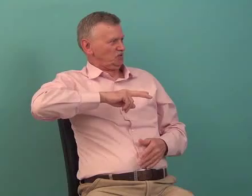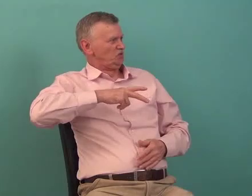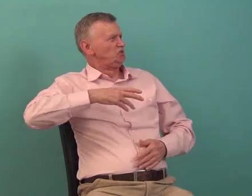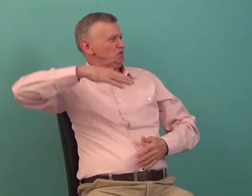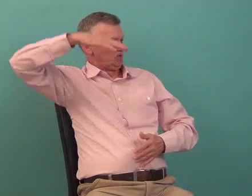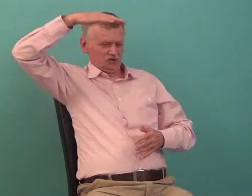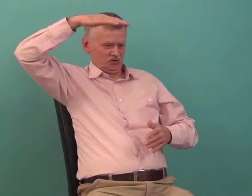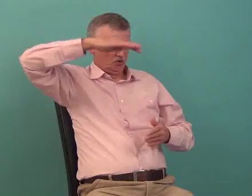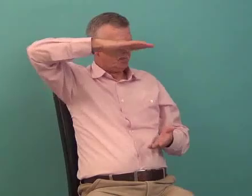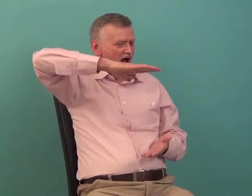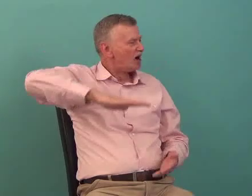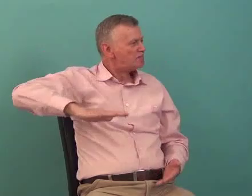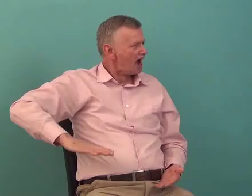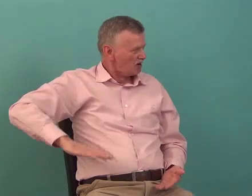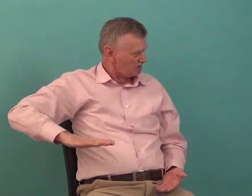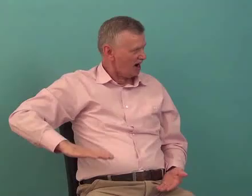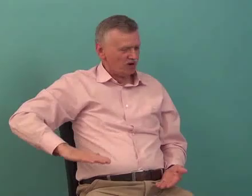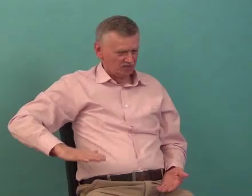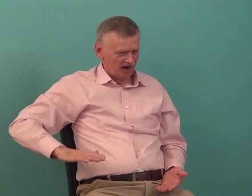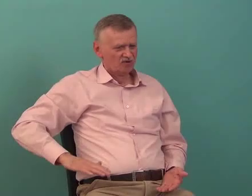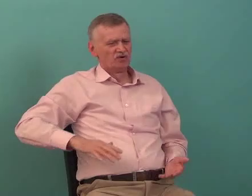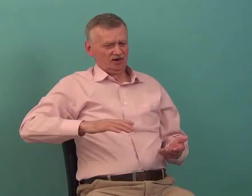Mała...